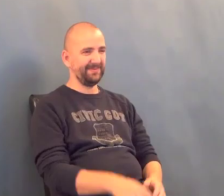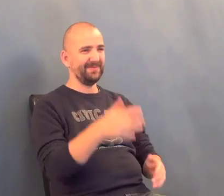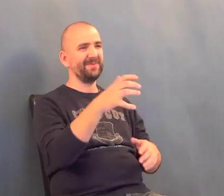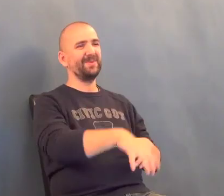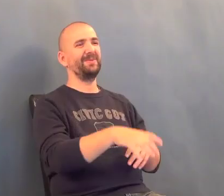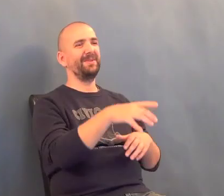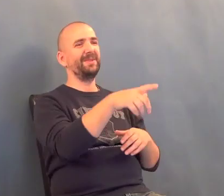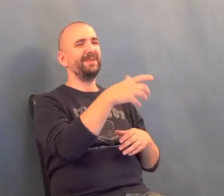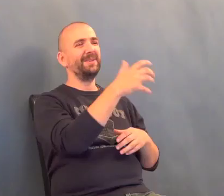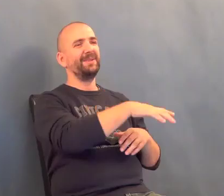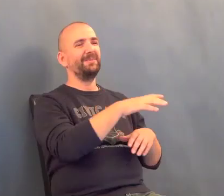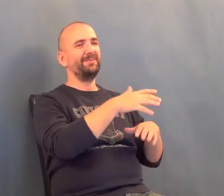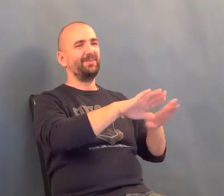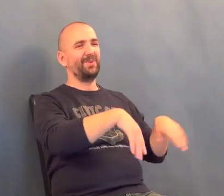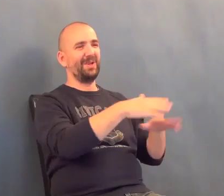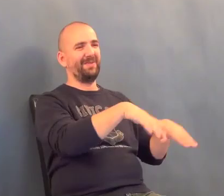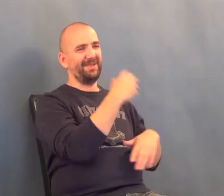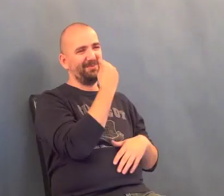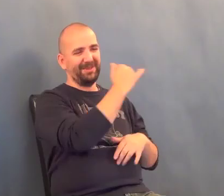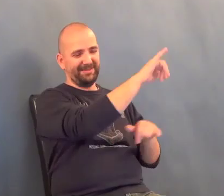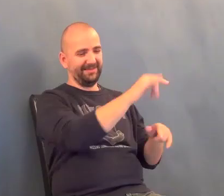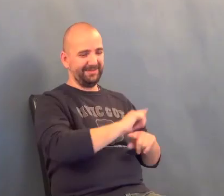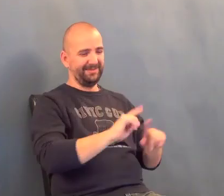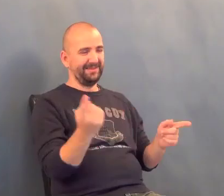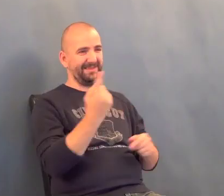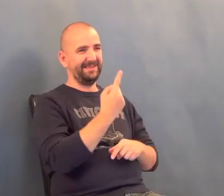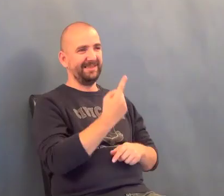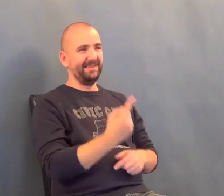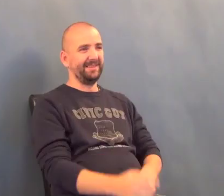Tylko dla tych, co pływają w morzu, a innym nie wolno.